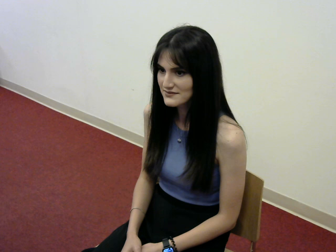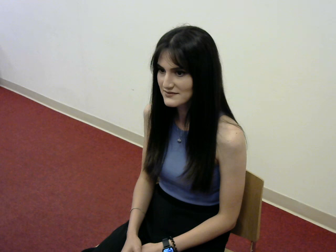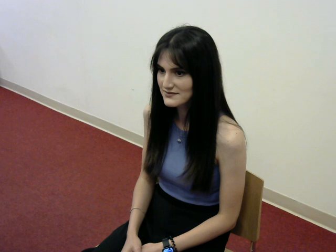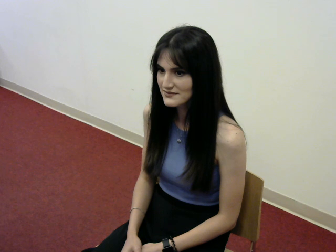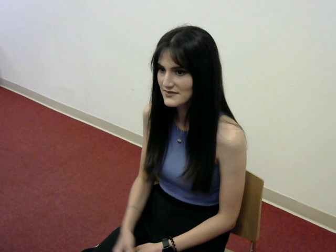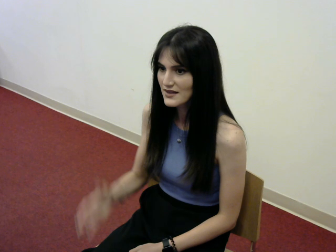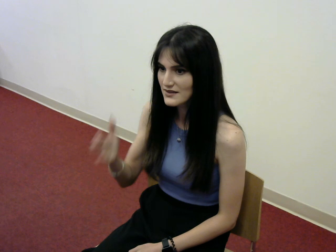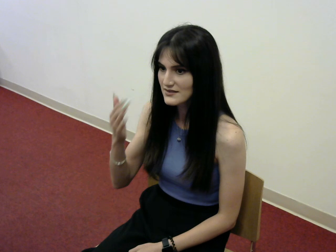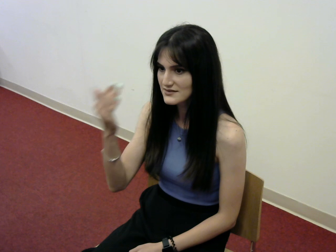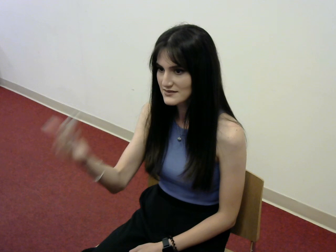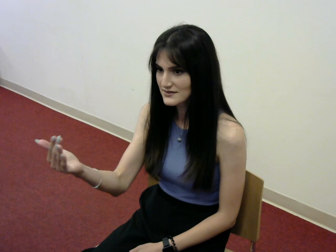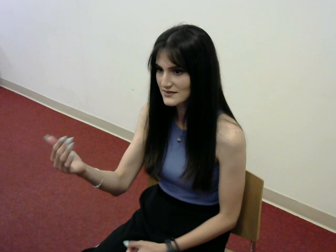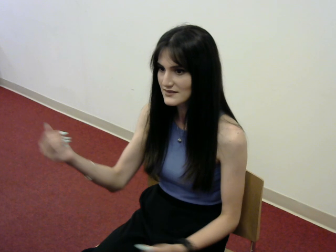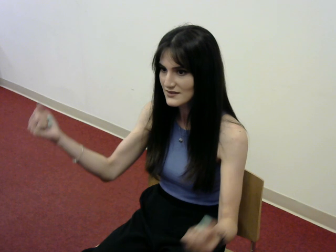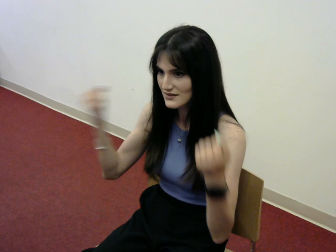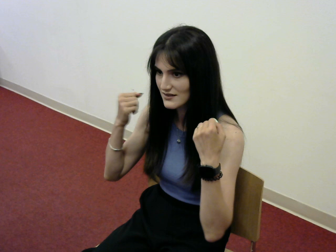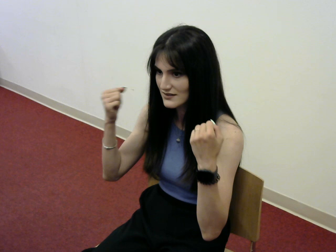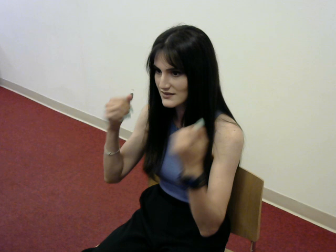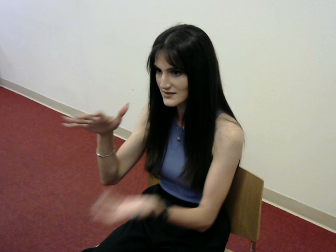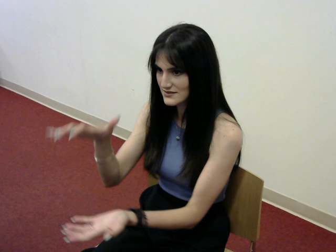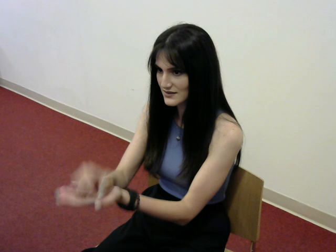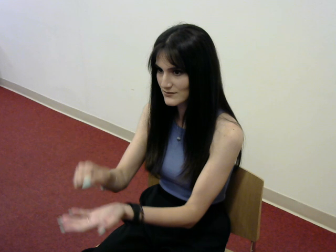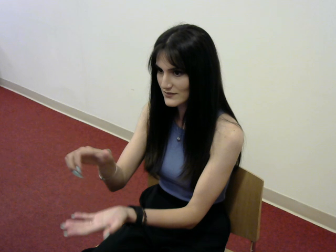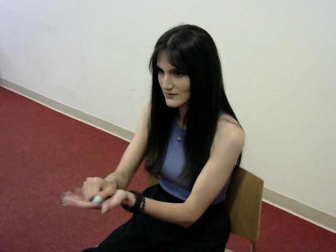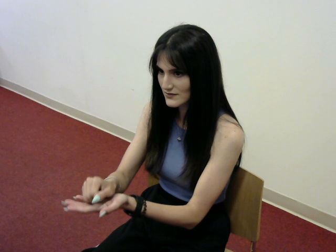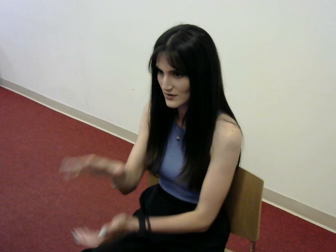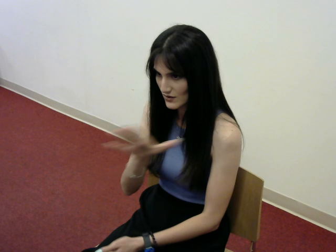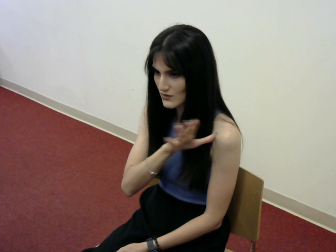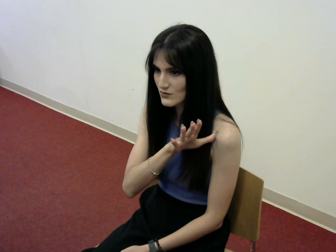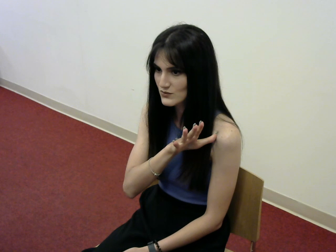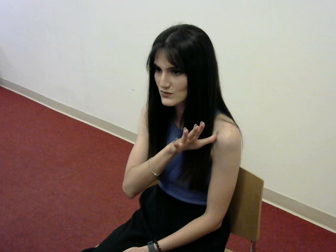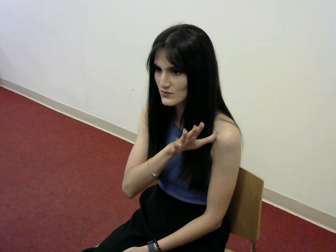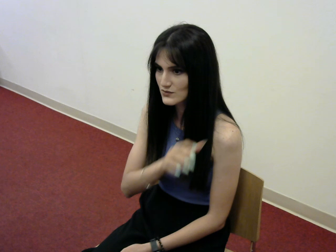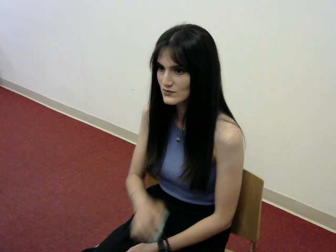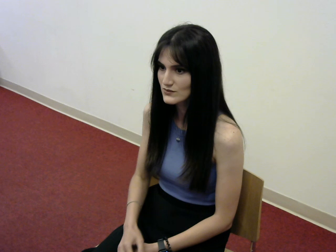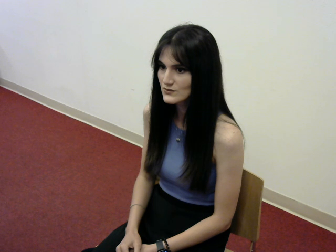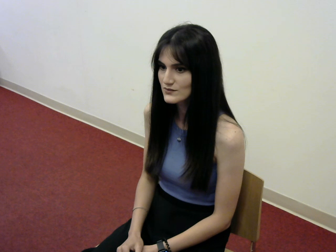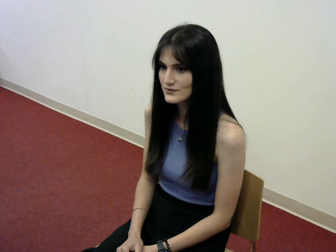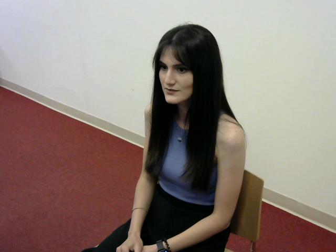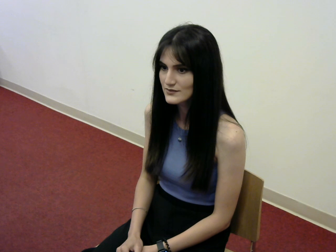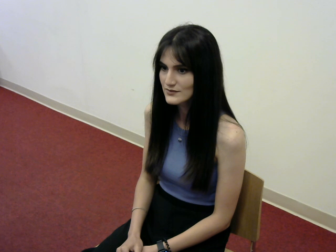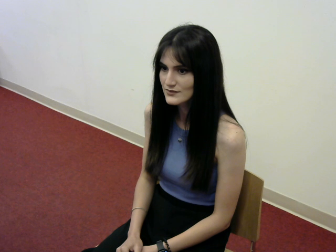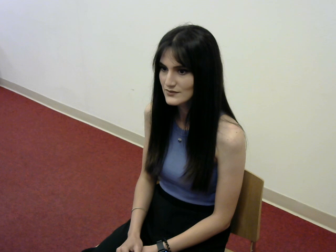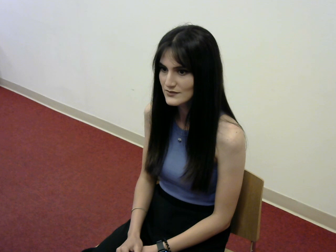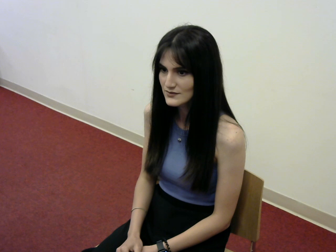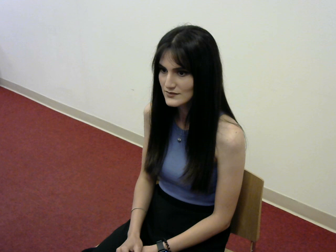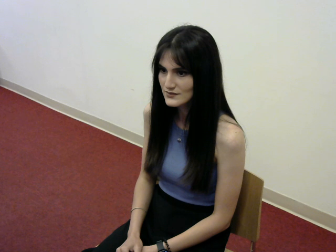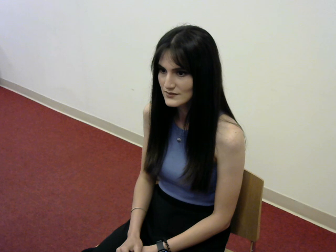Siz idmanla məşğul olursunuzmu?